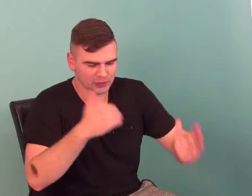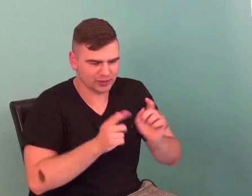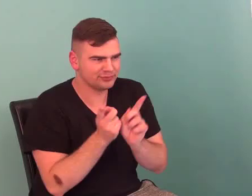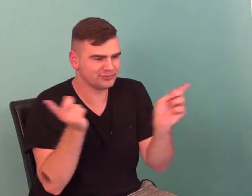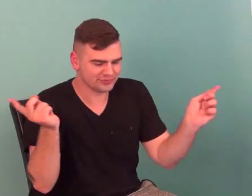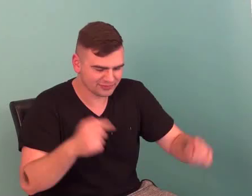Mijamy się.